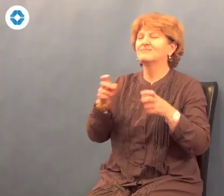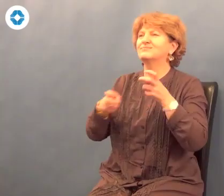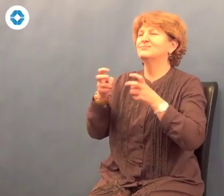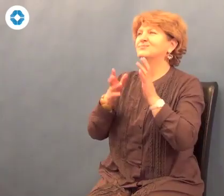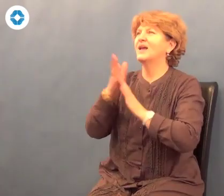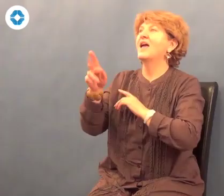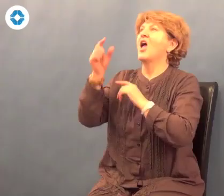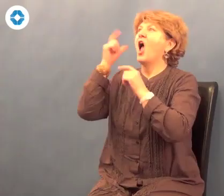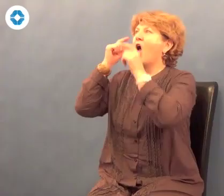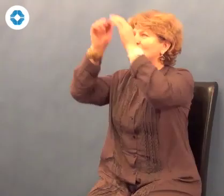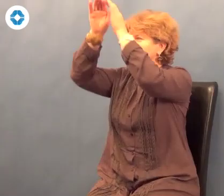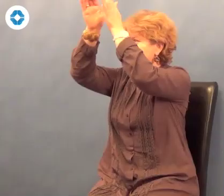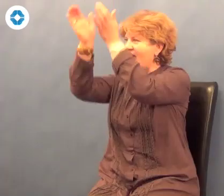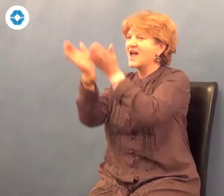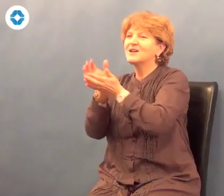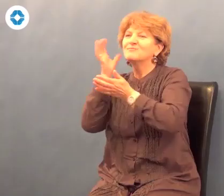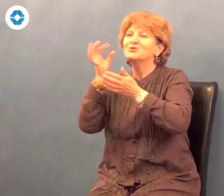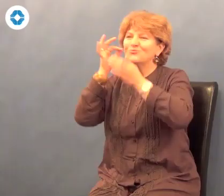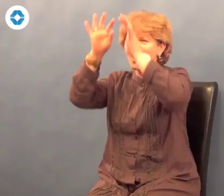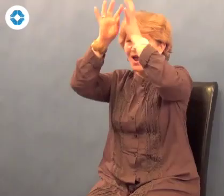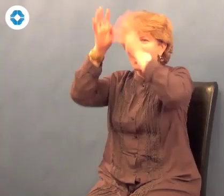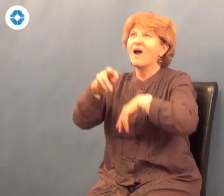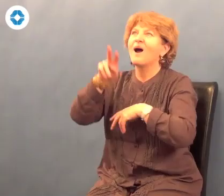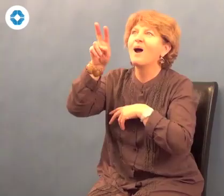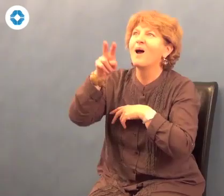Zobaczyli ul pszczół wiszący na drzewie, ale nie było tam żaby.